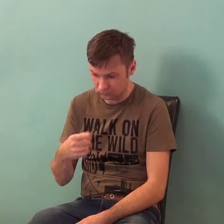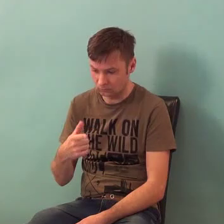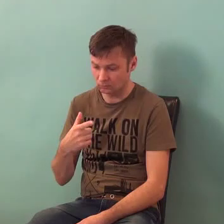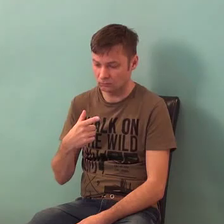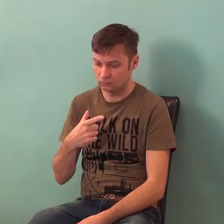Aha.